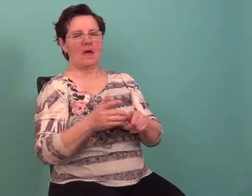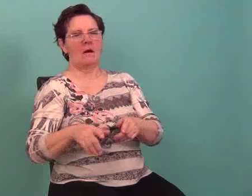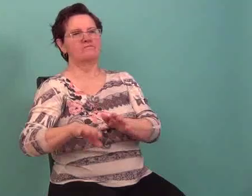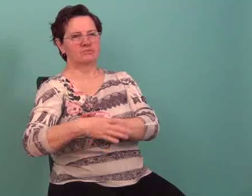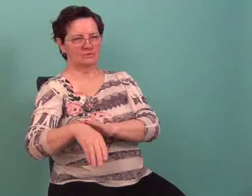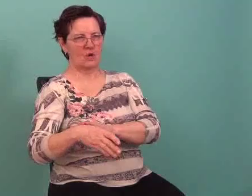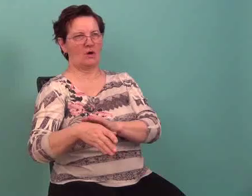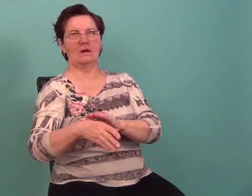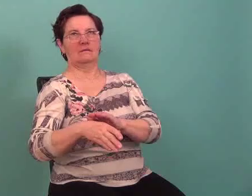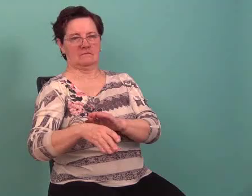Pusty.